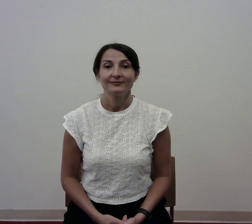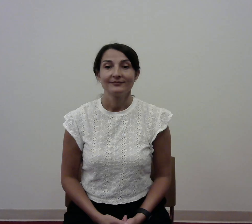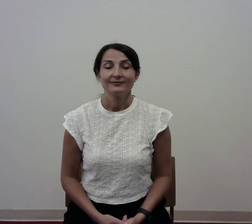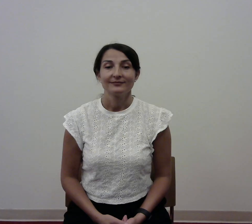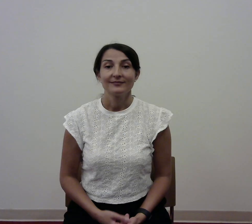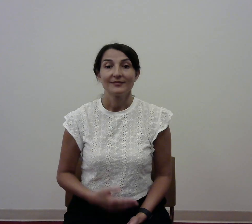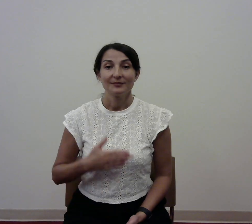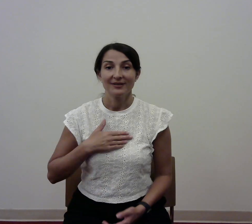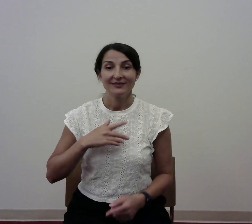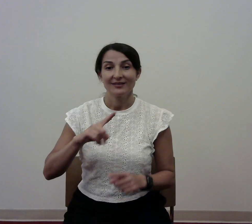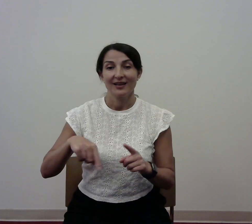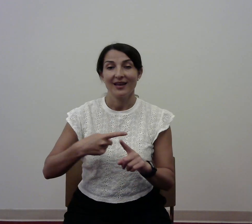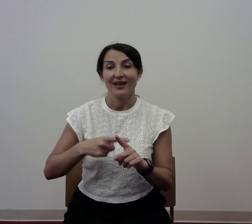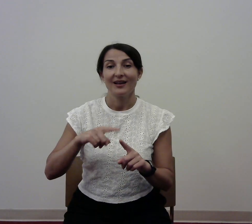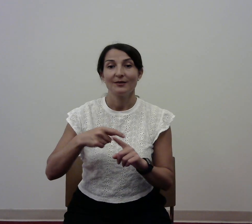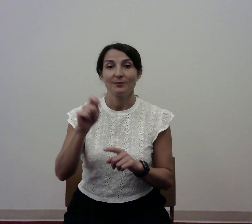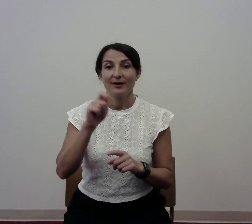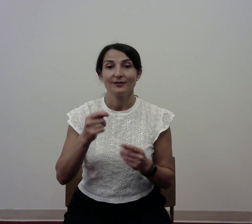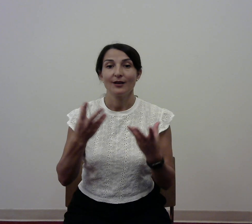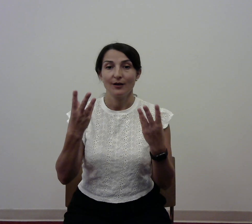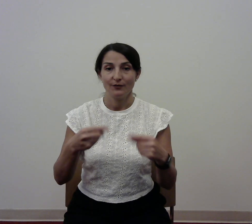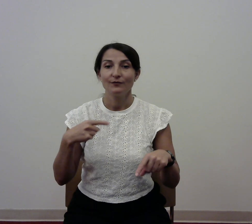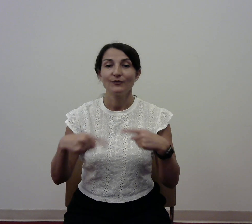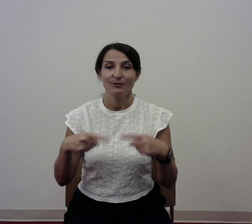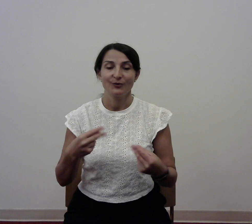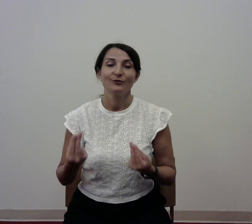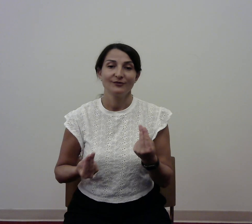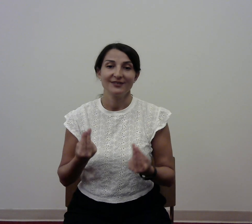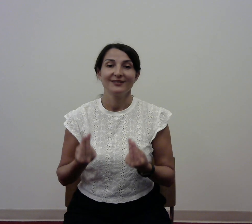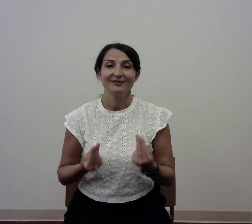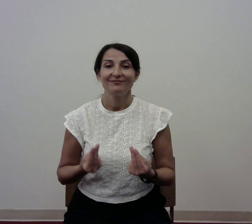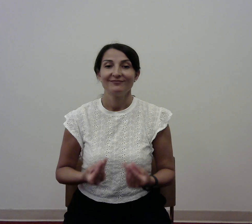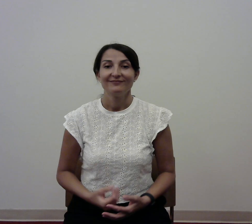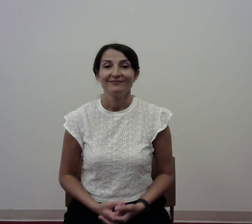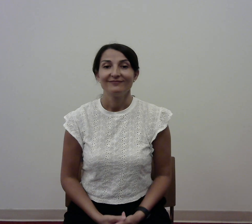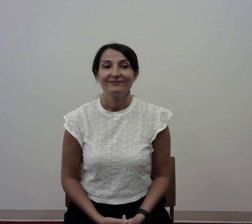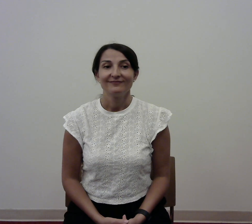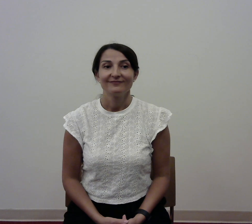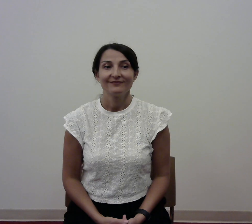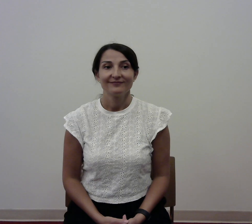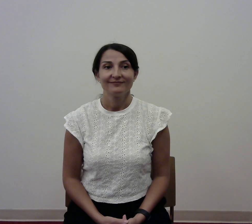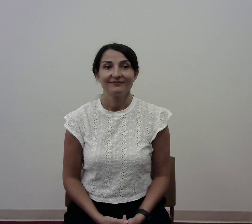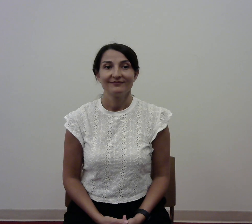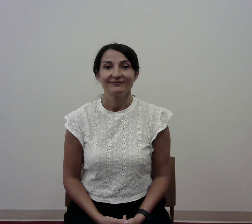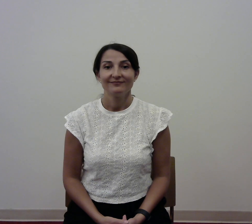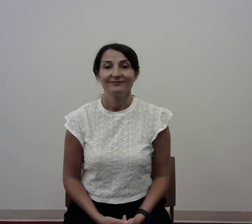Biz hər bazar günü futbol oynayırıq